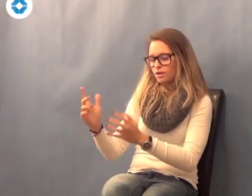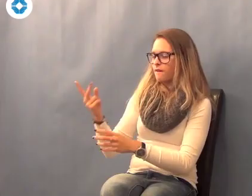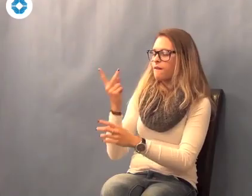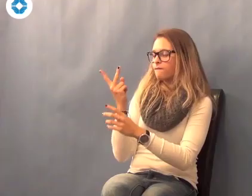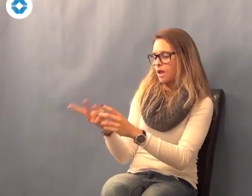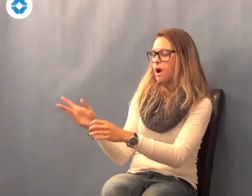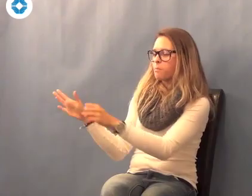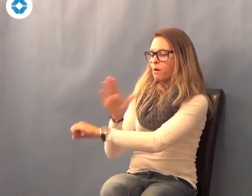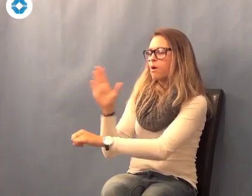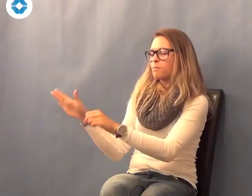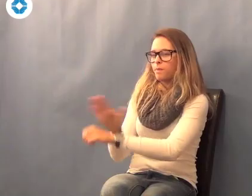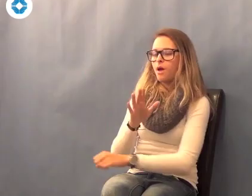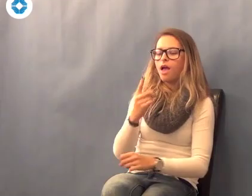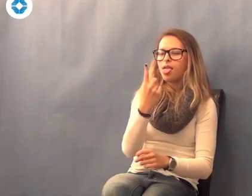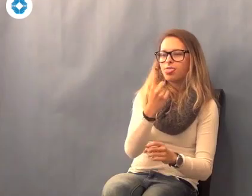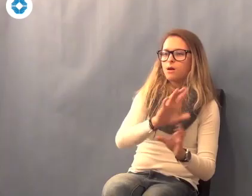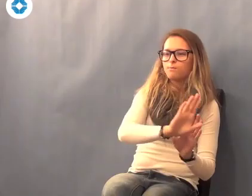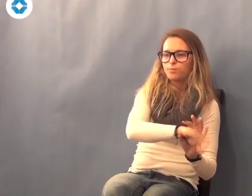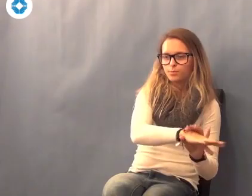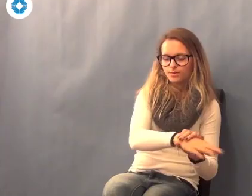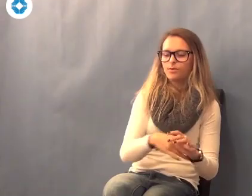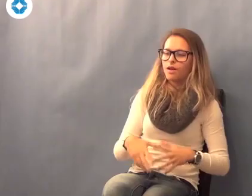Dwa były zapełnione, a jeden kosz pozostał pusty.